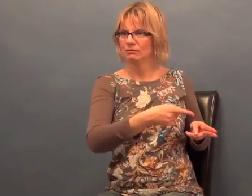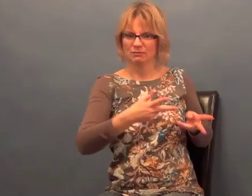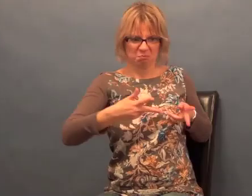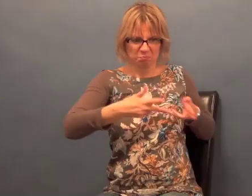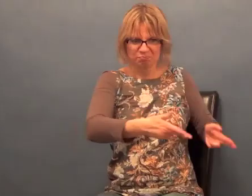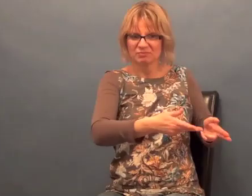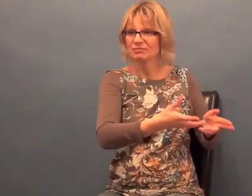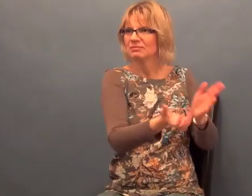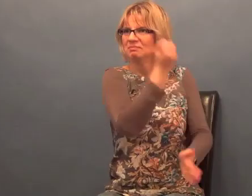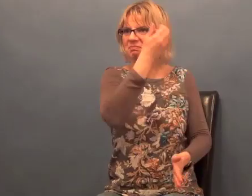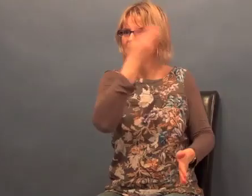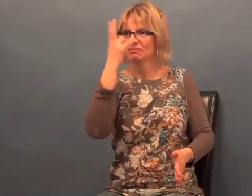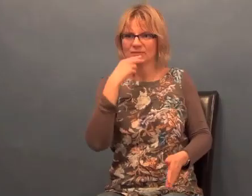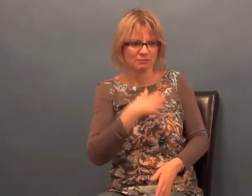Ktoś to wyciął i zabrał? Nie wiadomo.